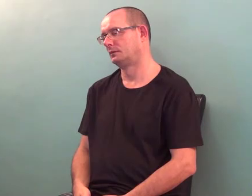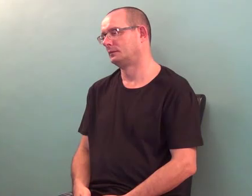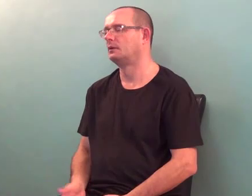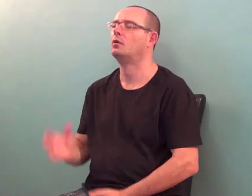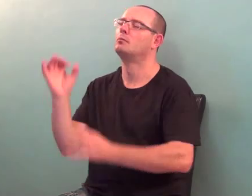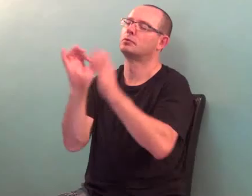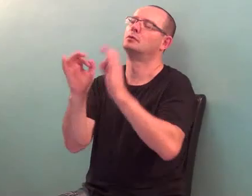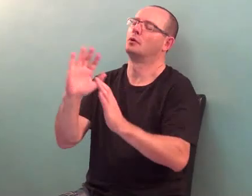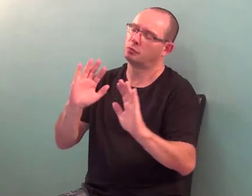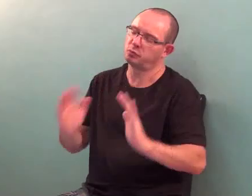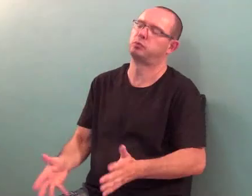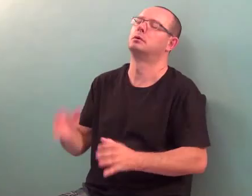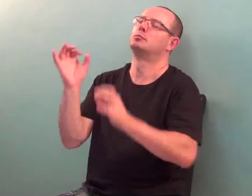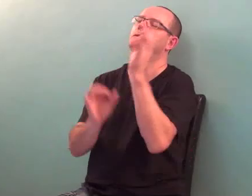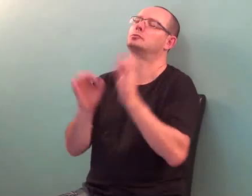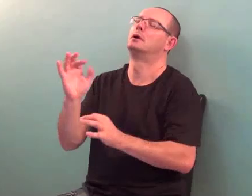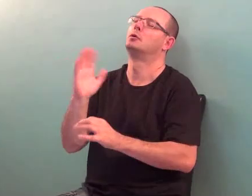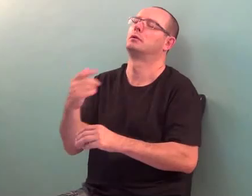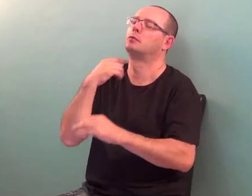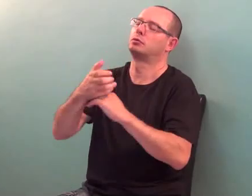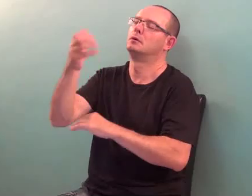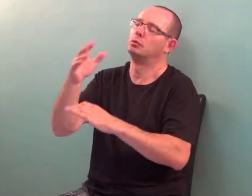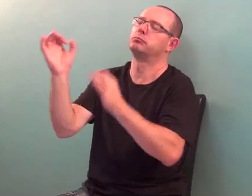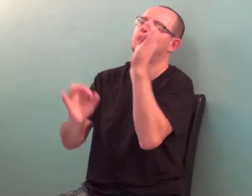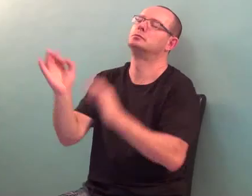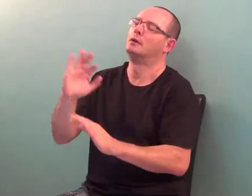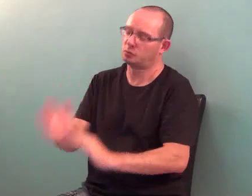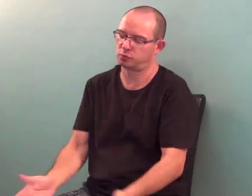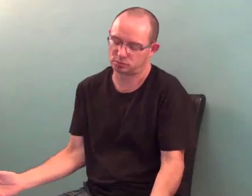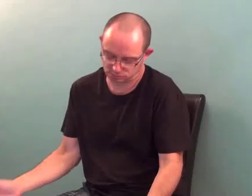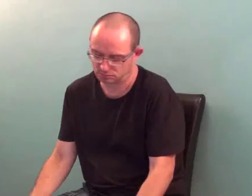Procenty, wódka ma procenty, czyli to coś z procentami.